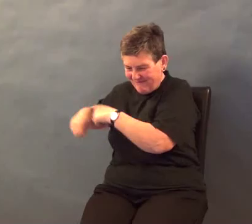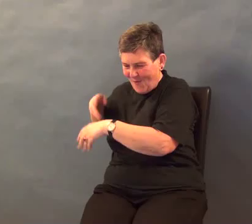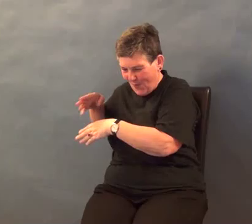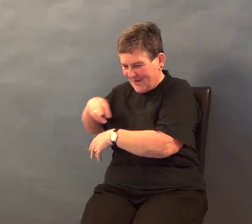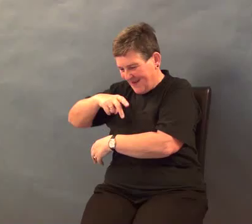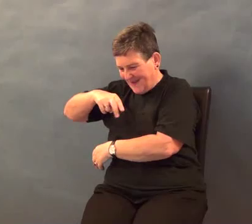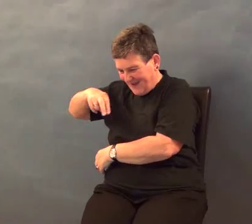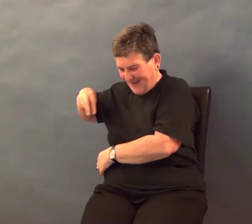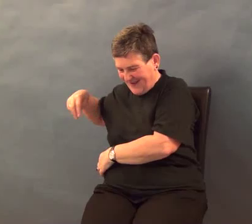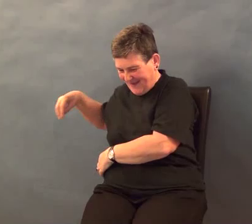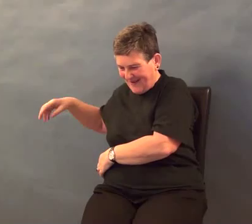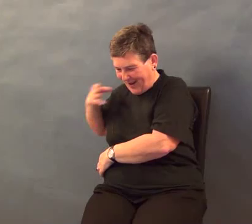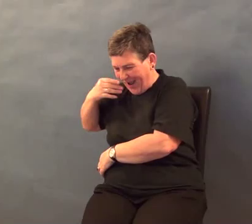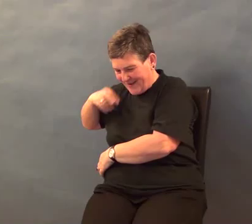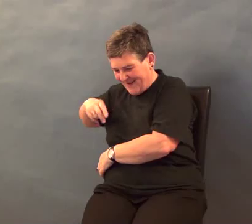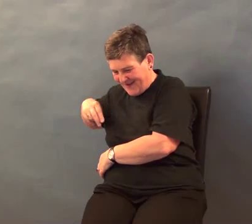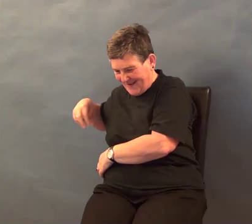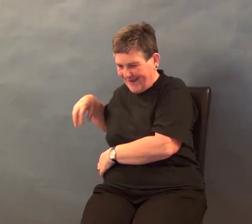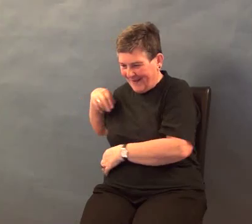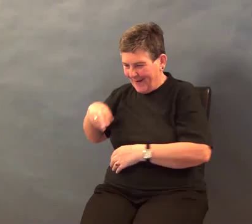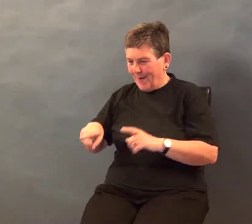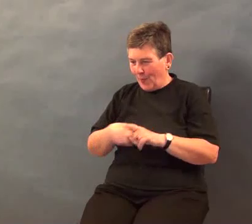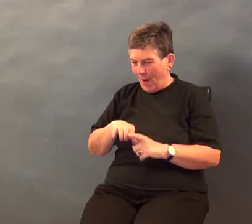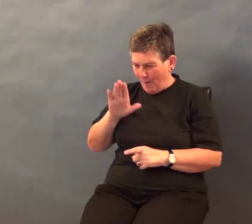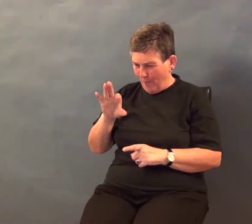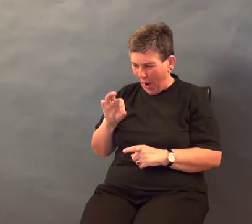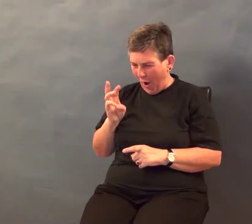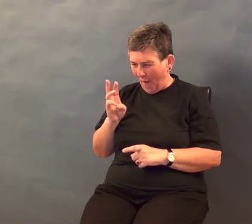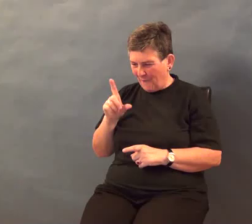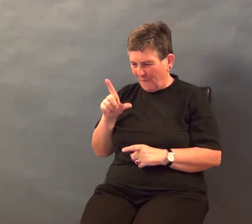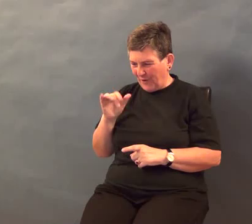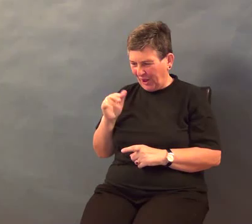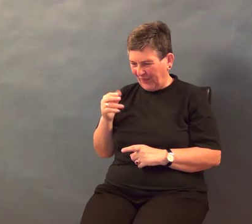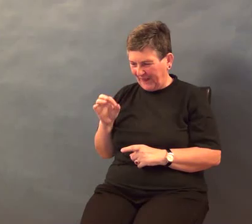Kot toczył się w tył aż trafił do klubu bowlingowego.